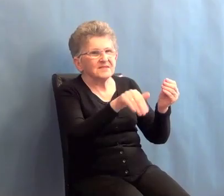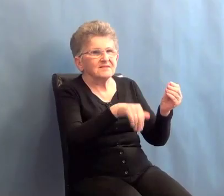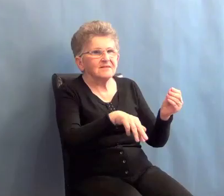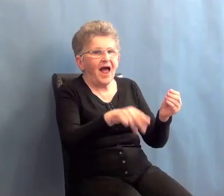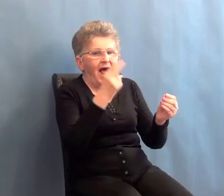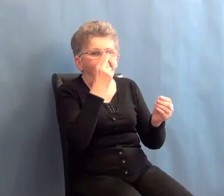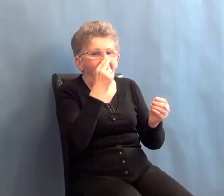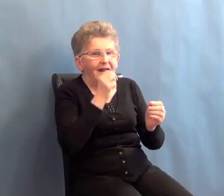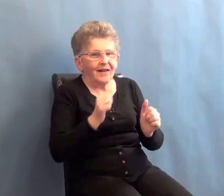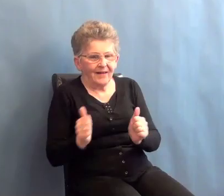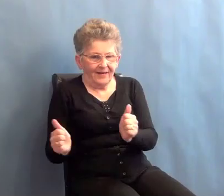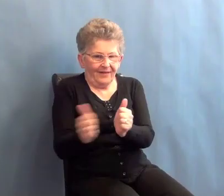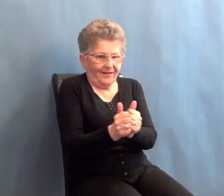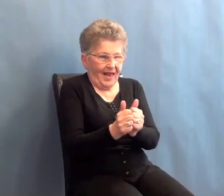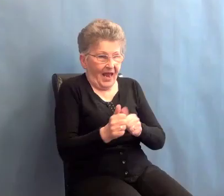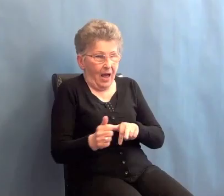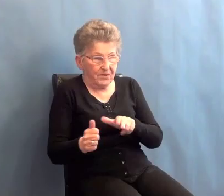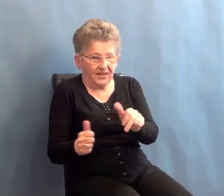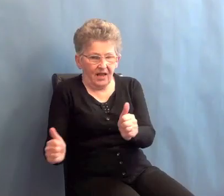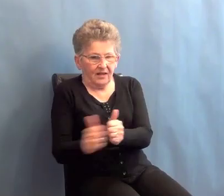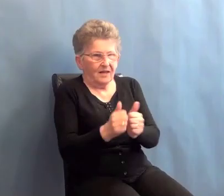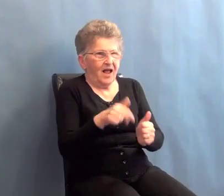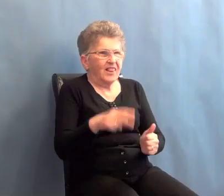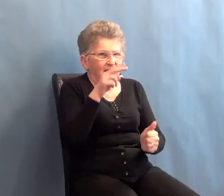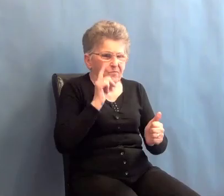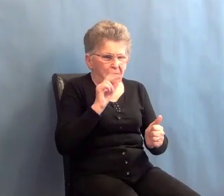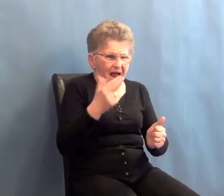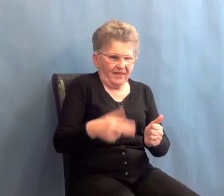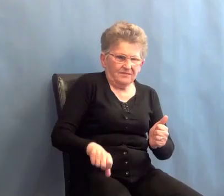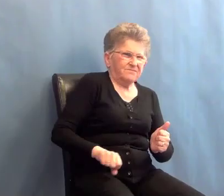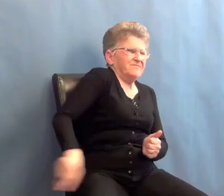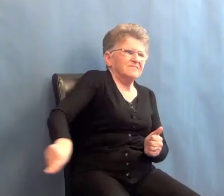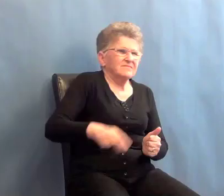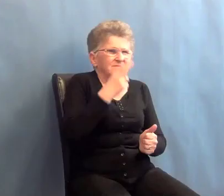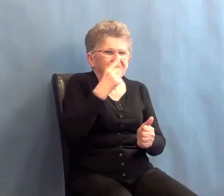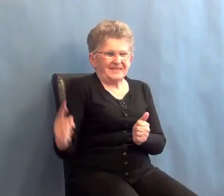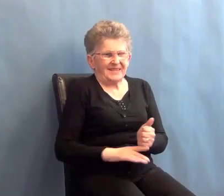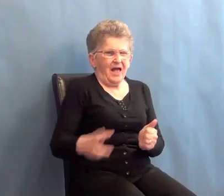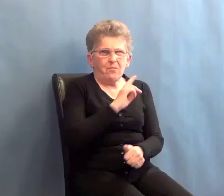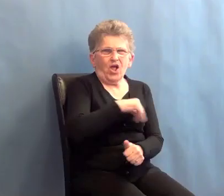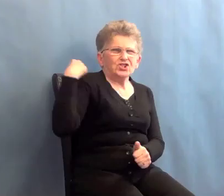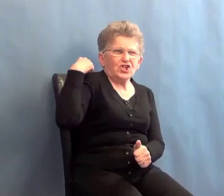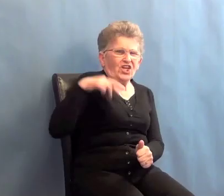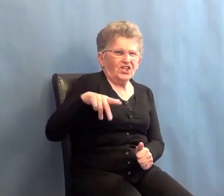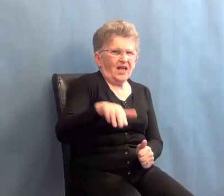Smarkacz się przyczepił do Chaplina, a ten próbuje go odsunąć, ponieważ policja idzie z tyłu.